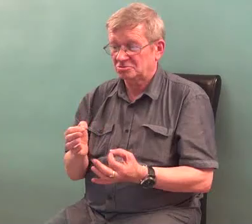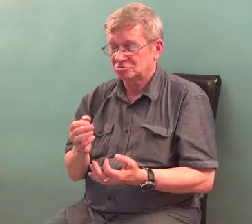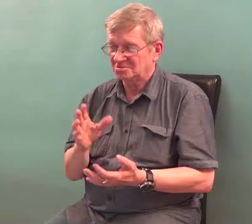Dawno.